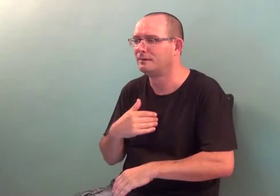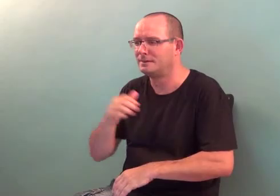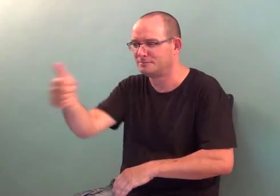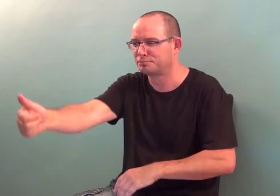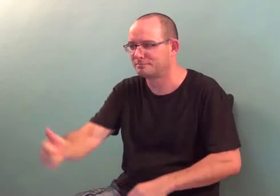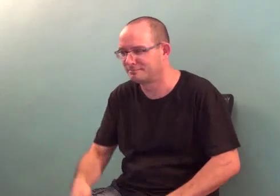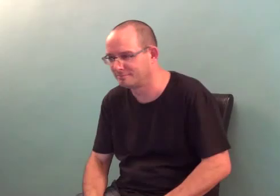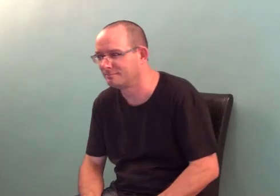Super.